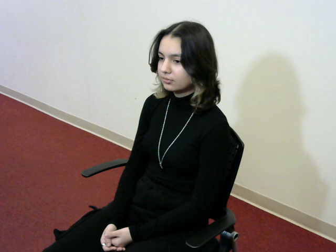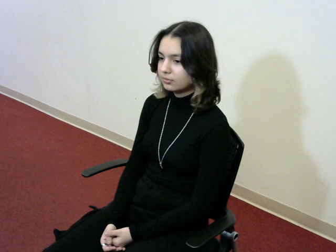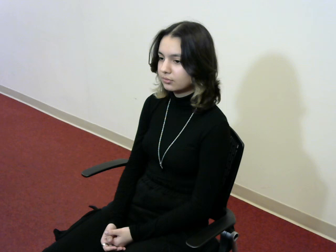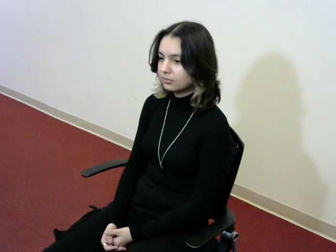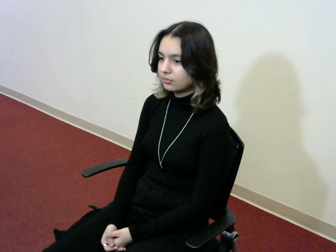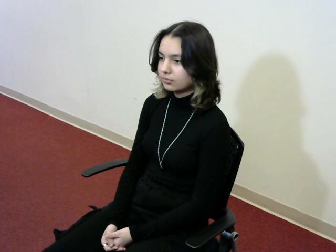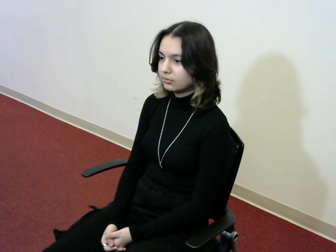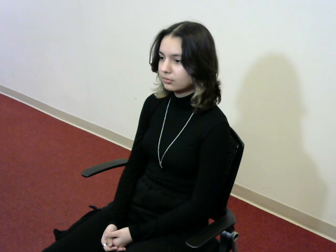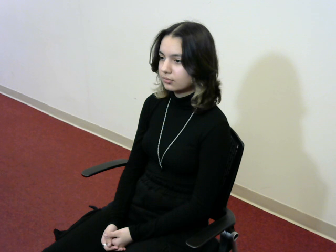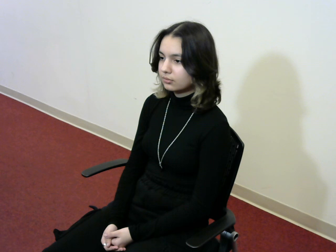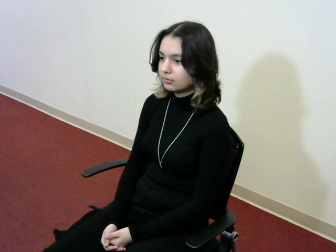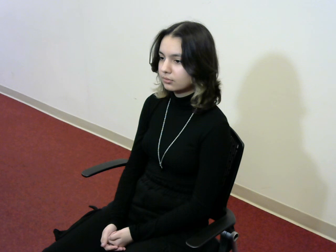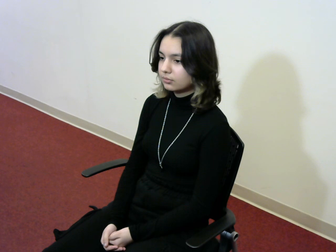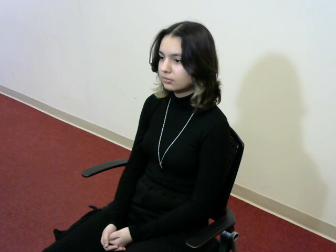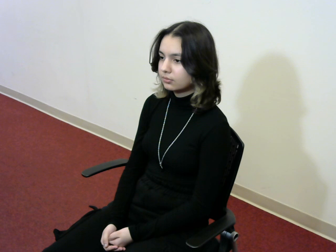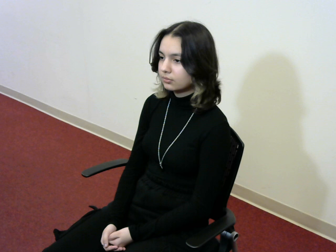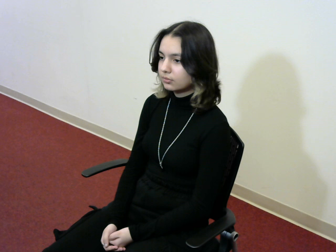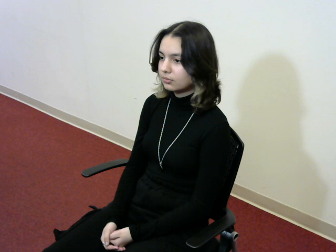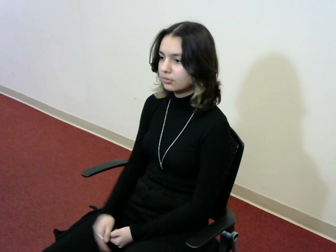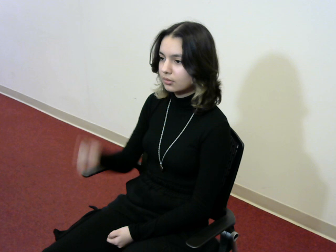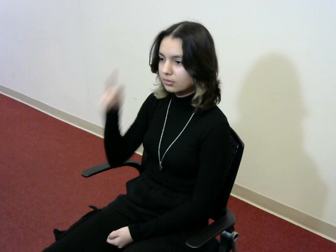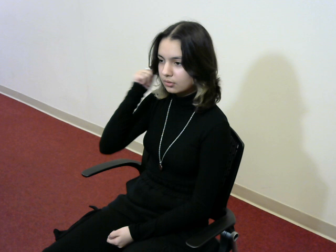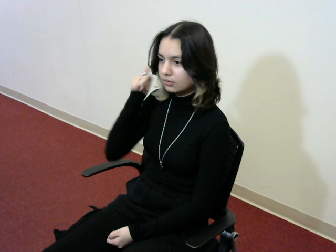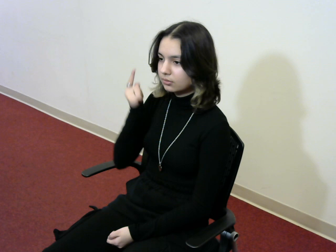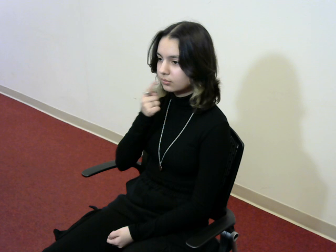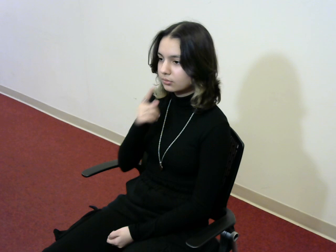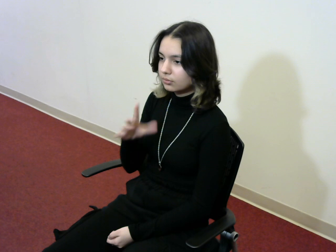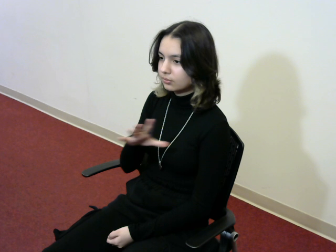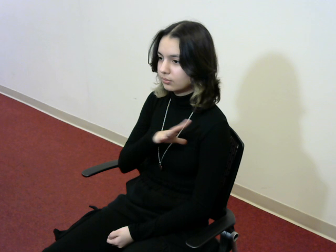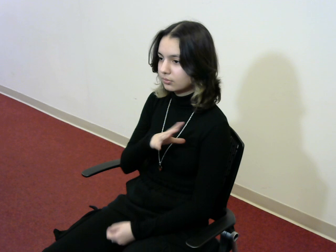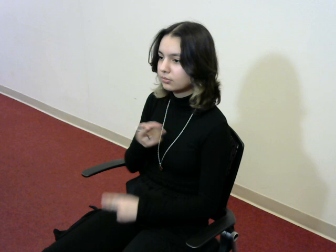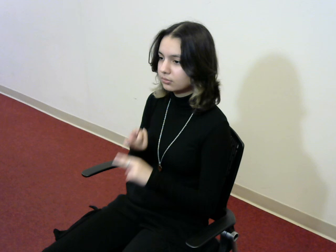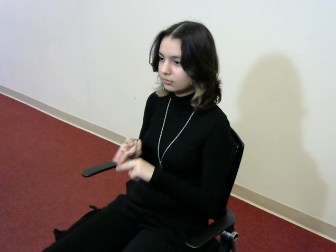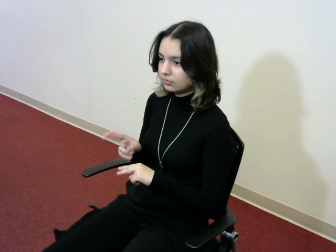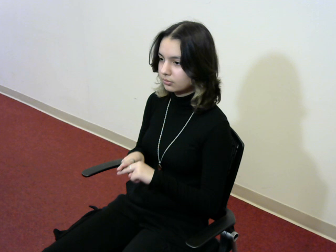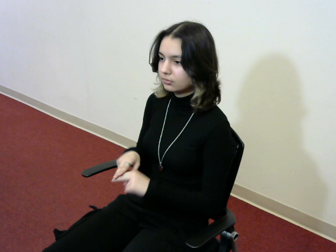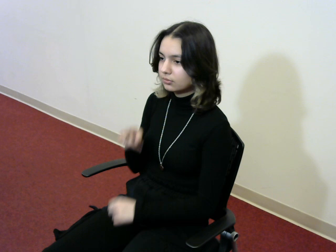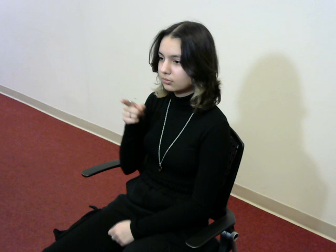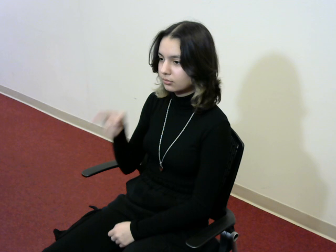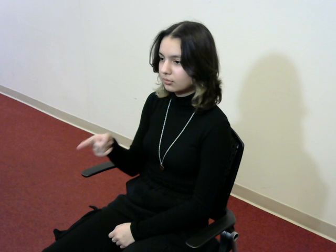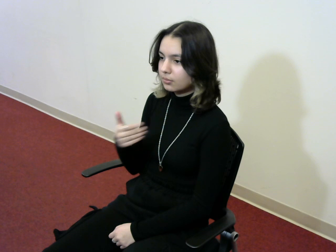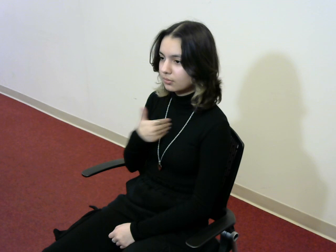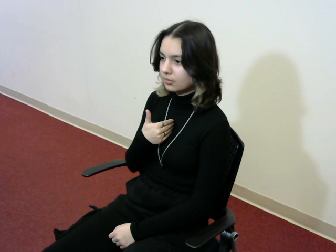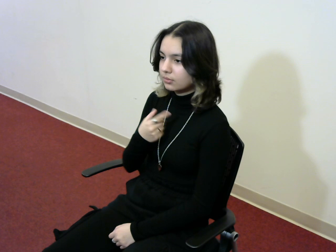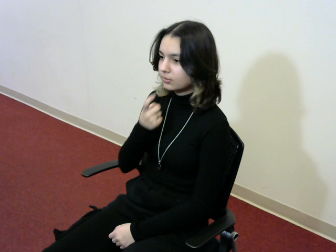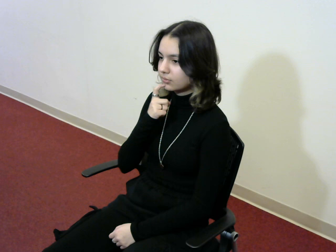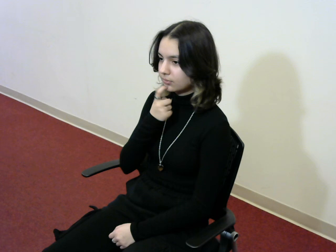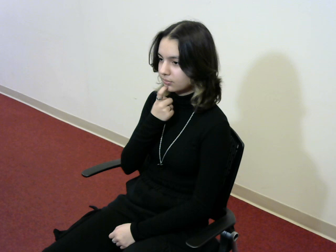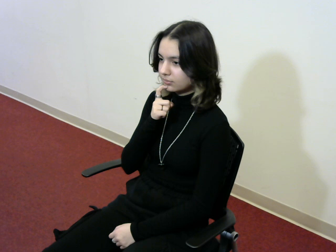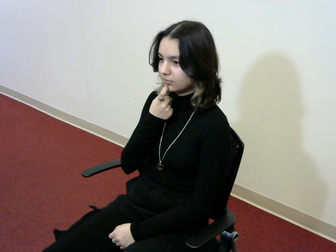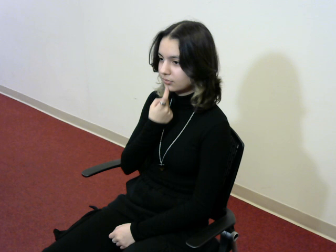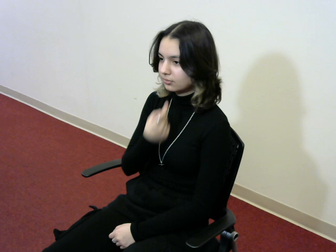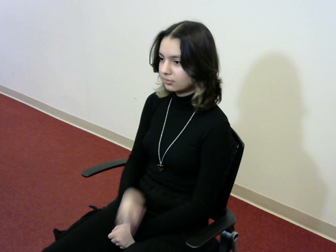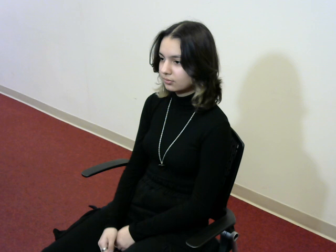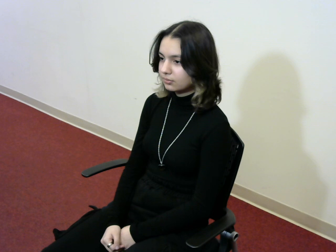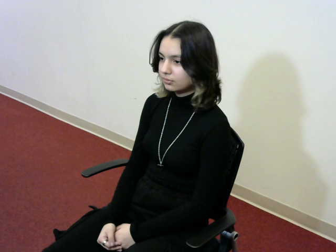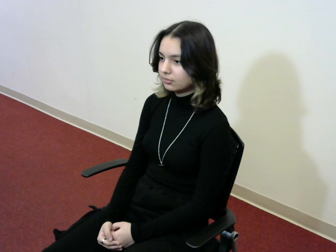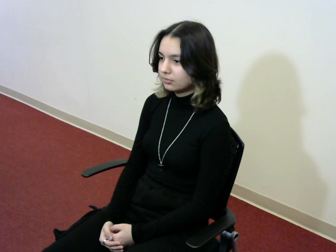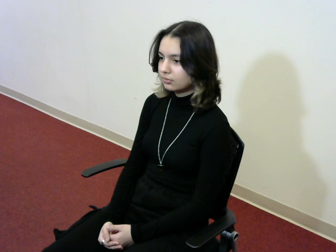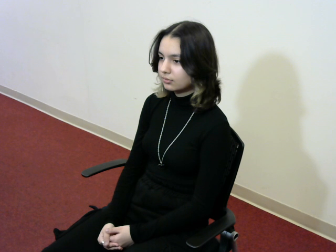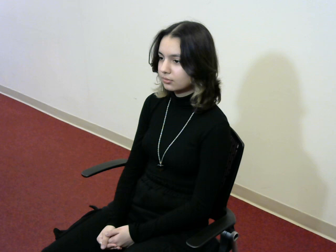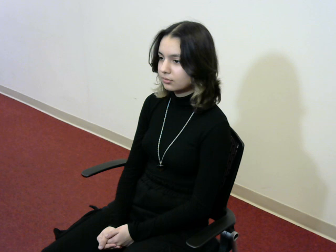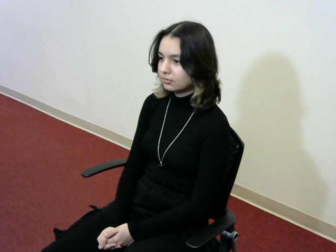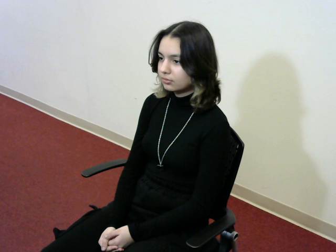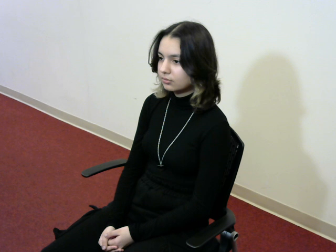Eşitmə məhdudiyyəti olduğuna görə bu mənə çətindir